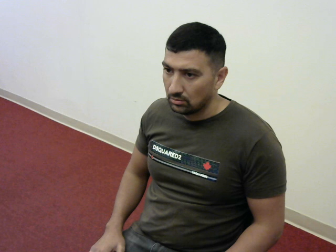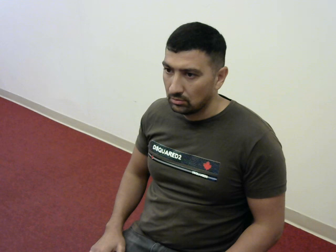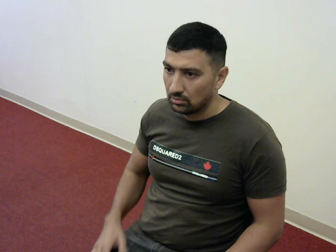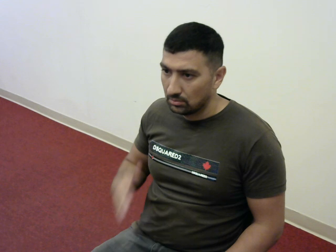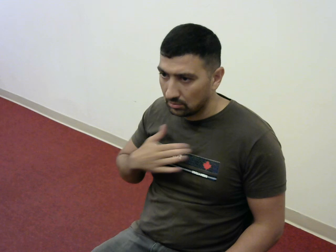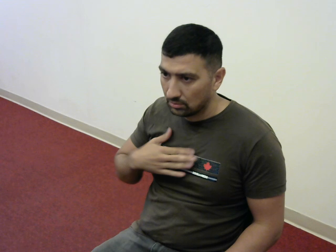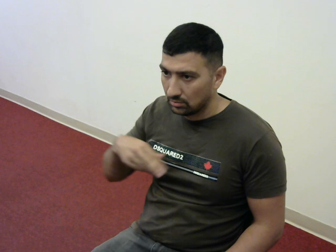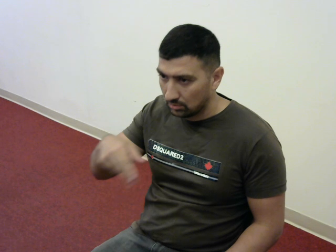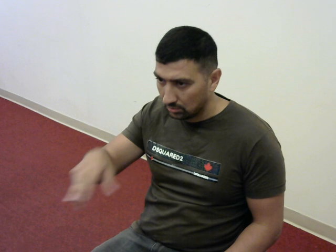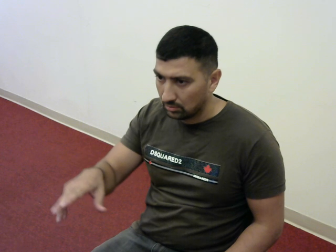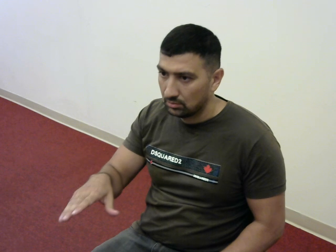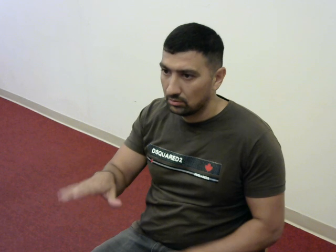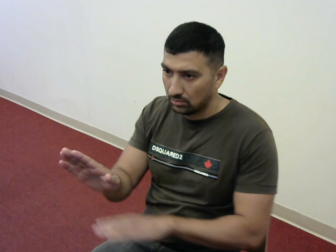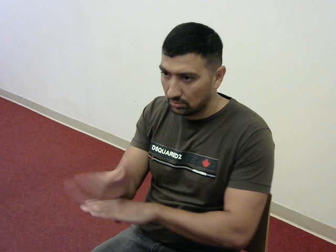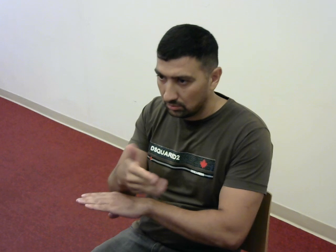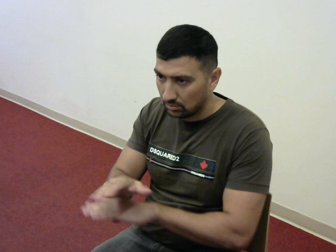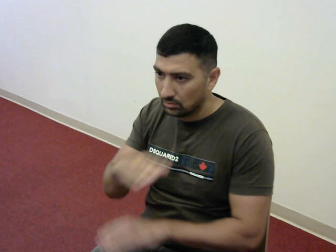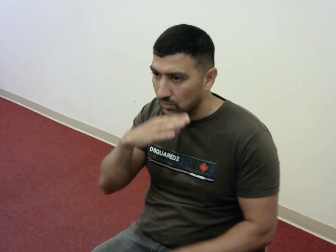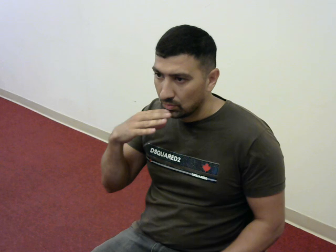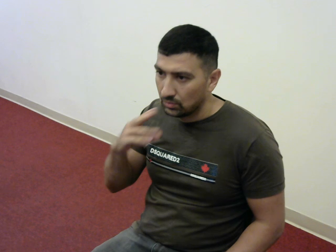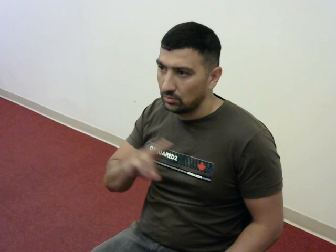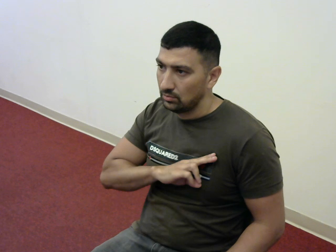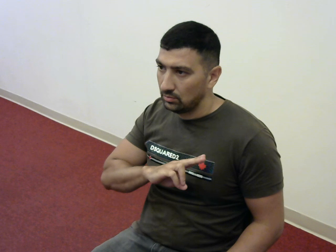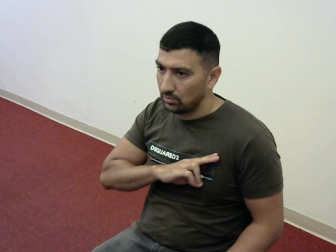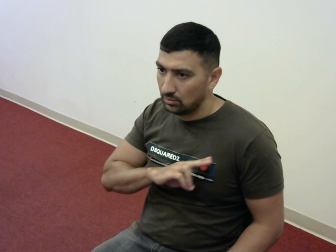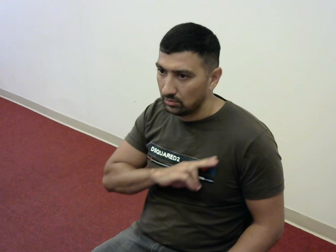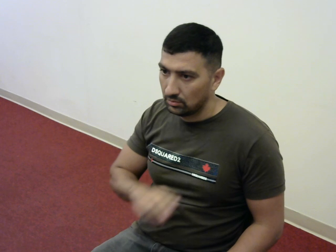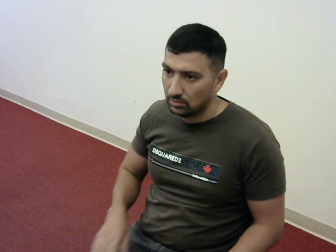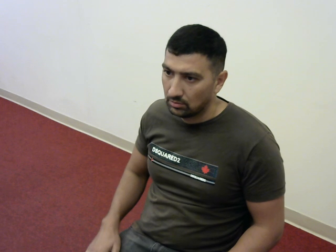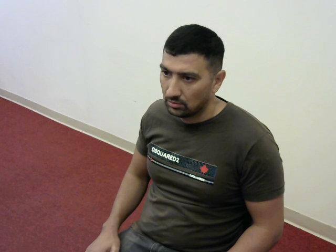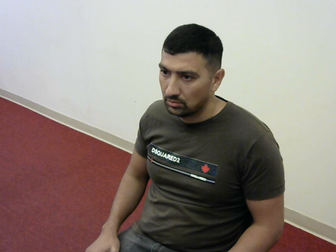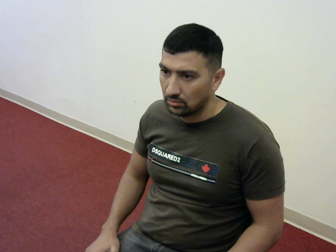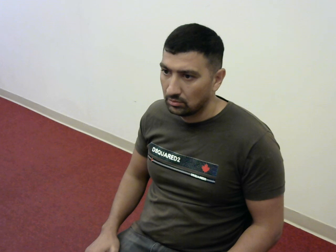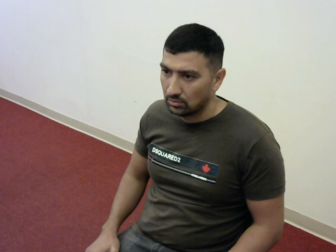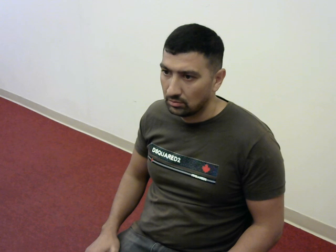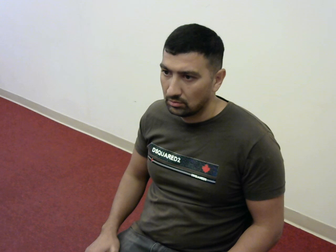Mən piyada gəzməyi çox sevirəm